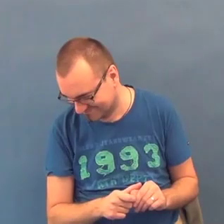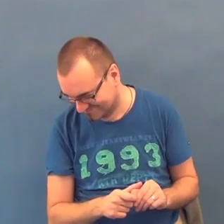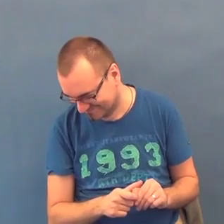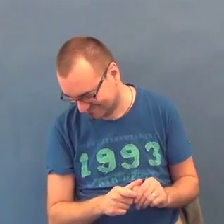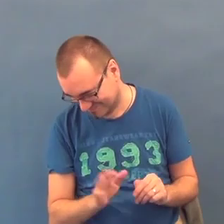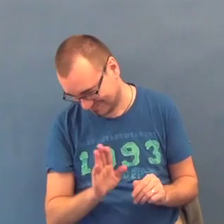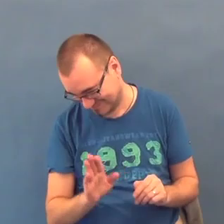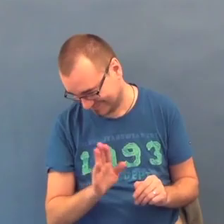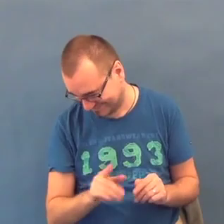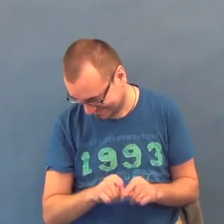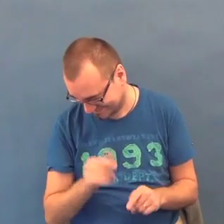O Boże, ja tak samo nie mogę.